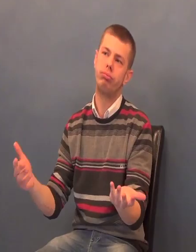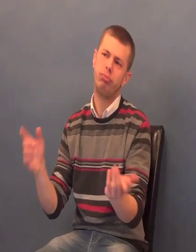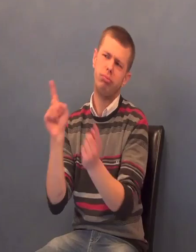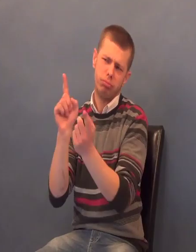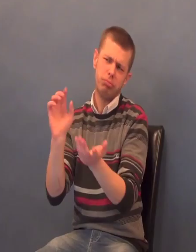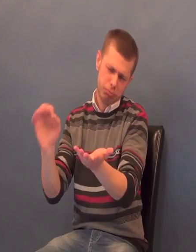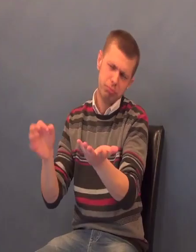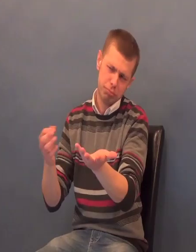Dobrze, dobrze.